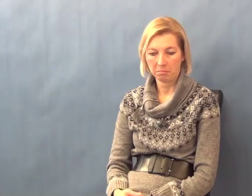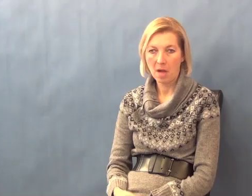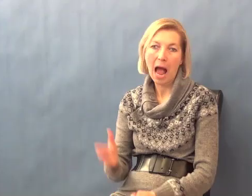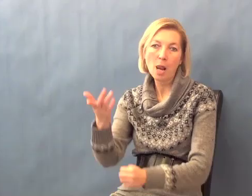Dziwne.